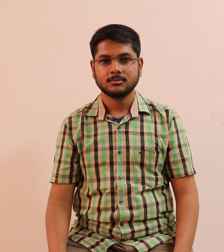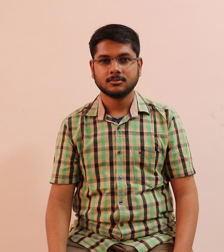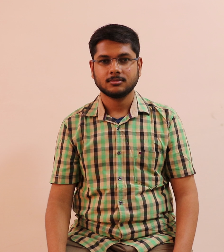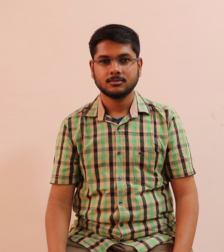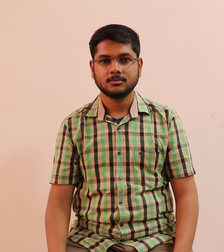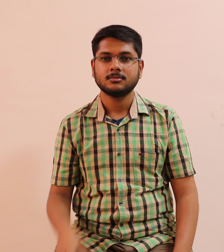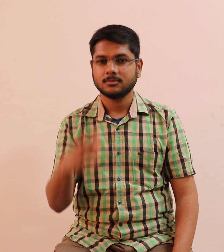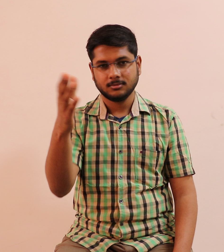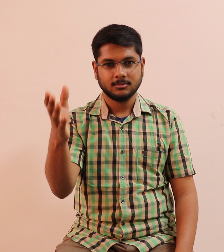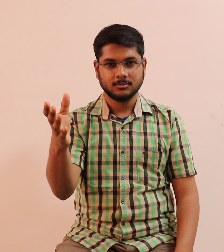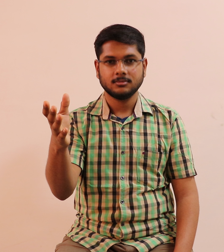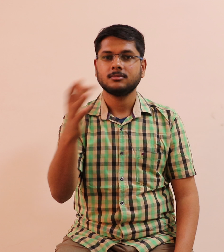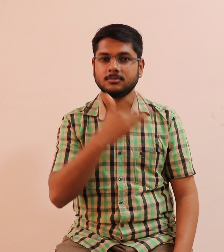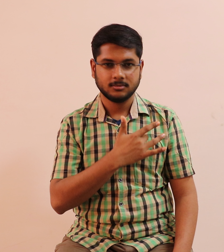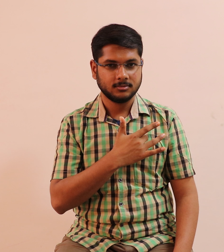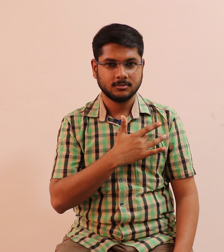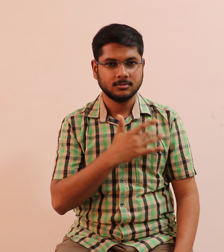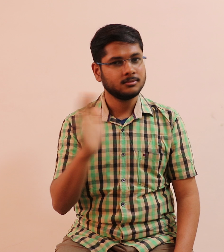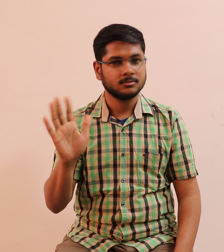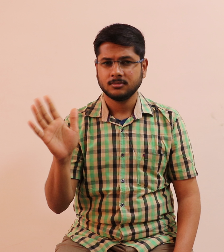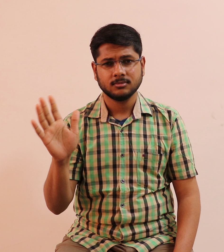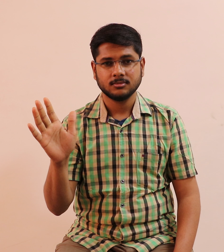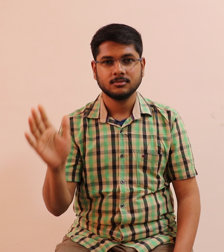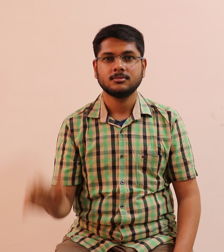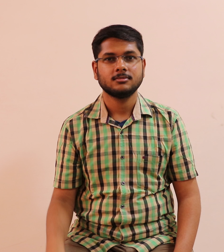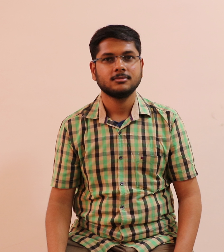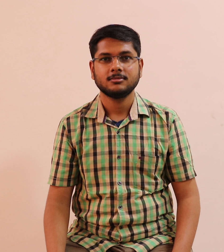do not hurt me